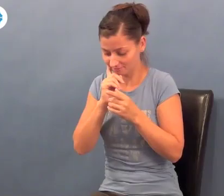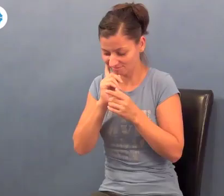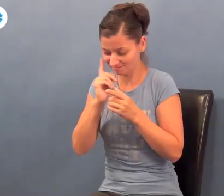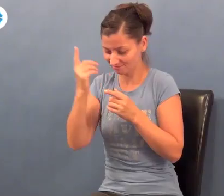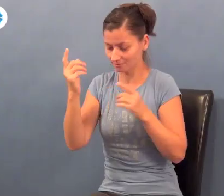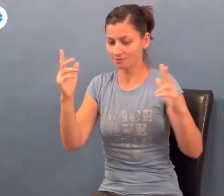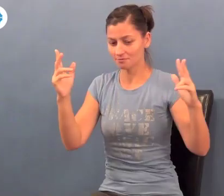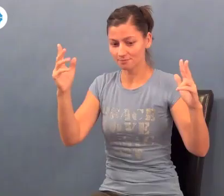Trzy z jednej, trzy z drugiej strony.